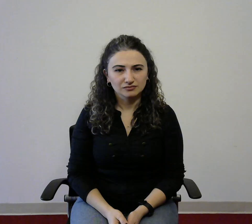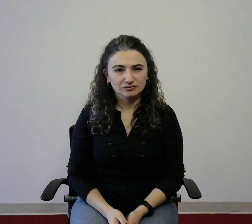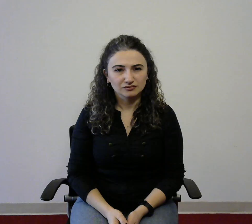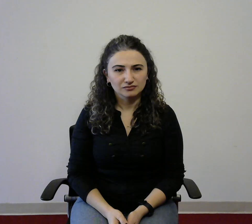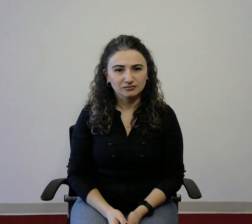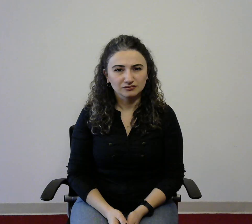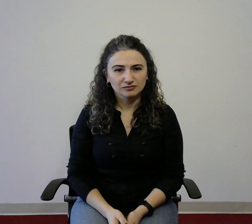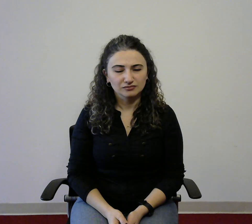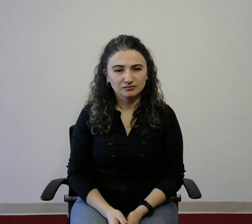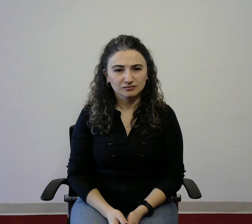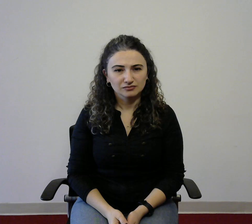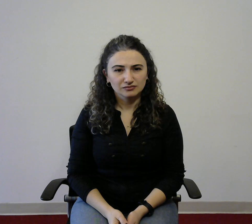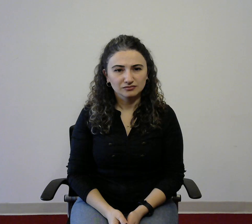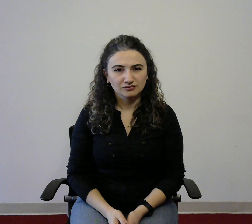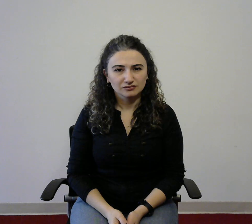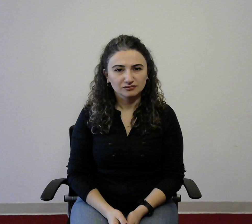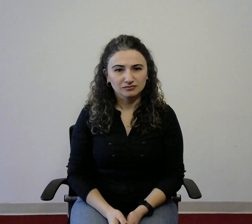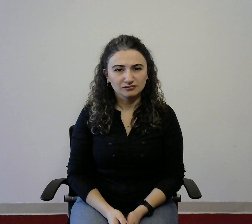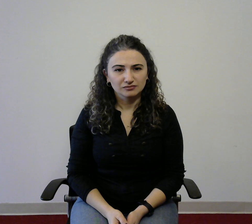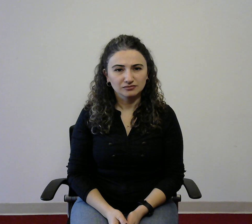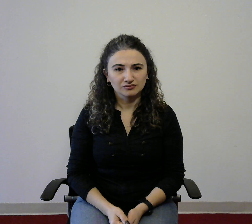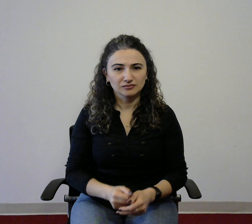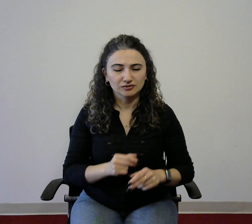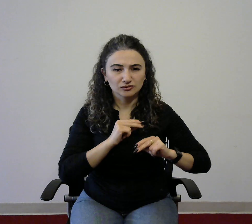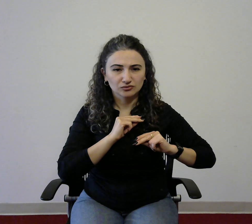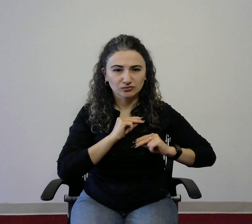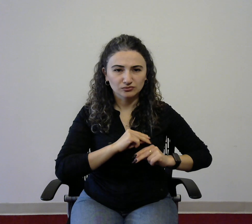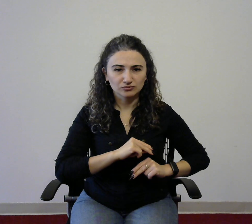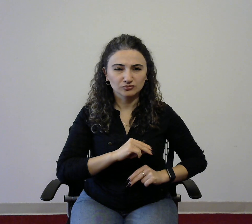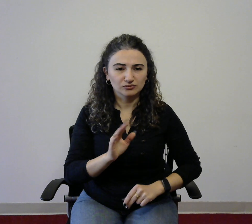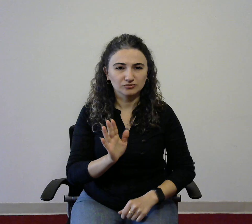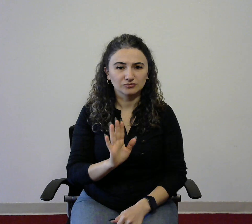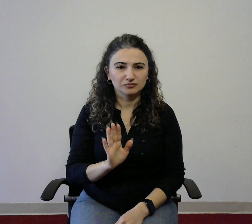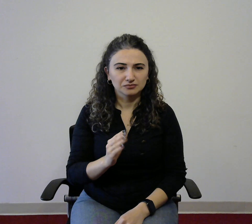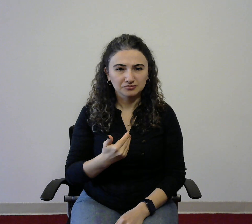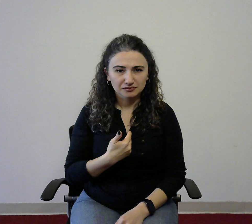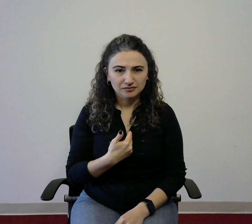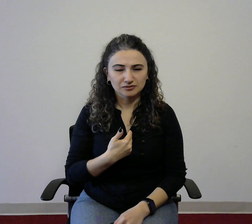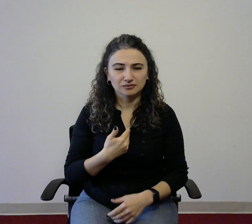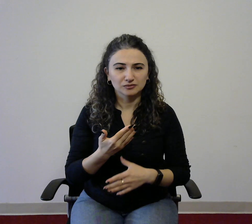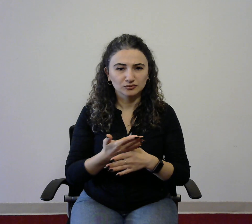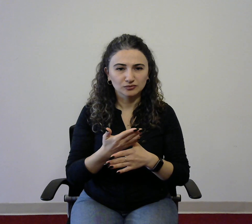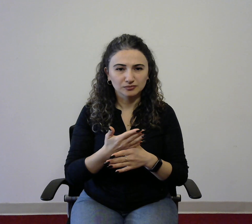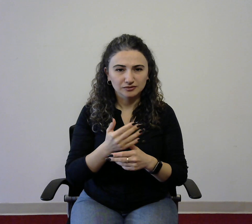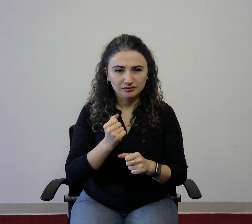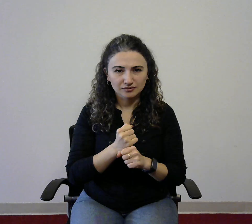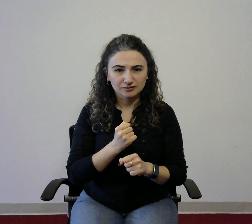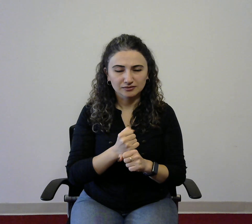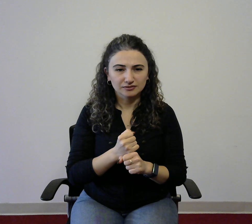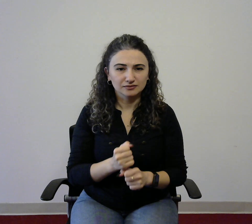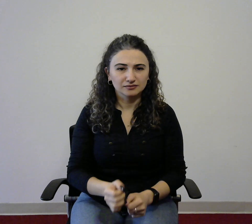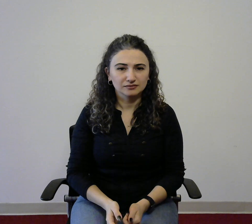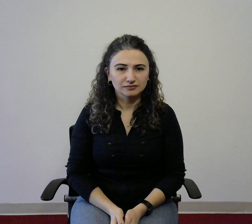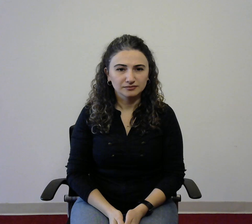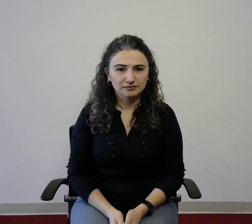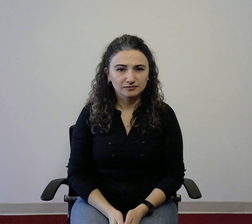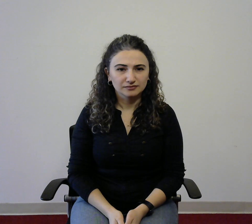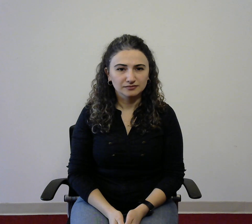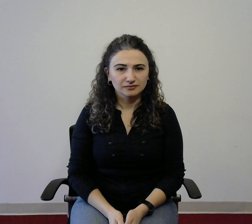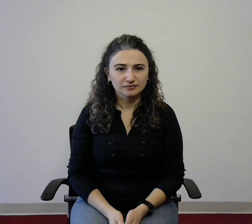Zəhmət olmasa, mənə kömək edin